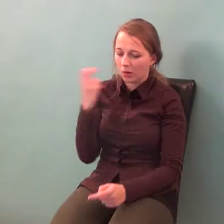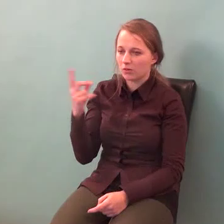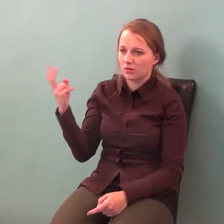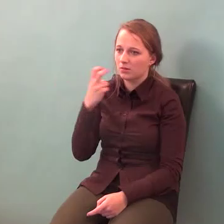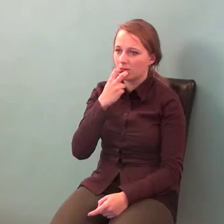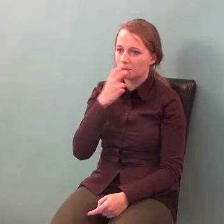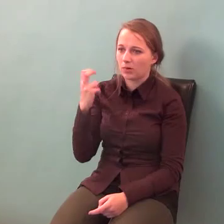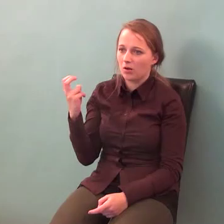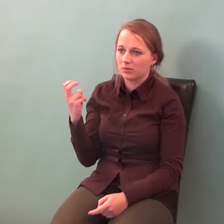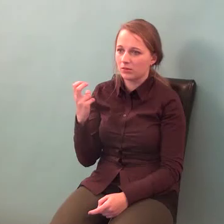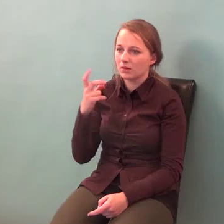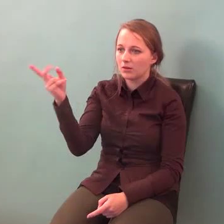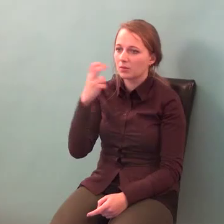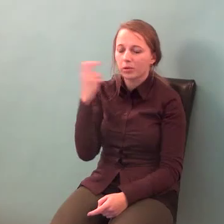Tam jest prąd.